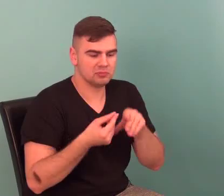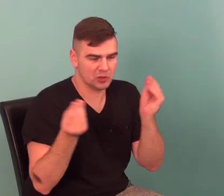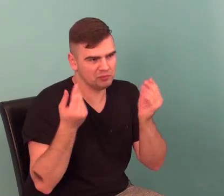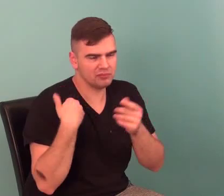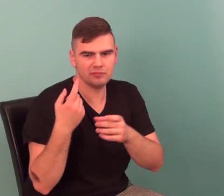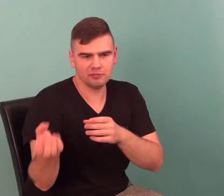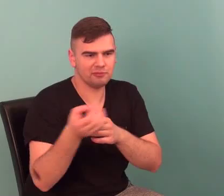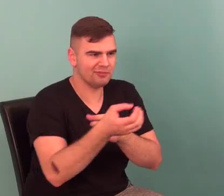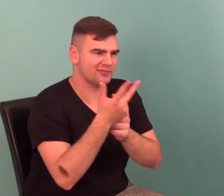Dzieli się gruszkami z pozostałymi chłopcami.